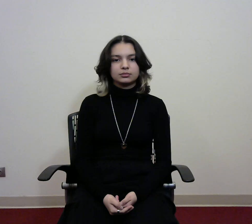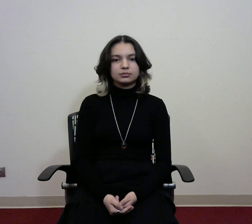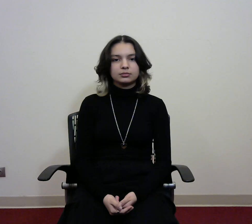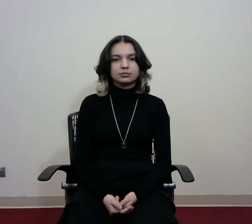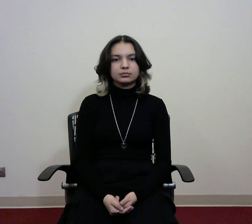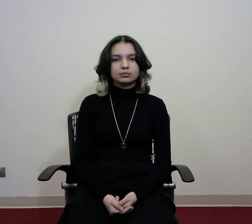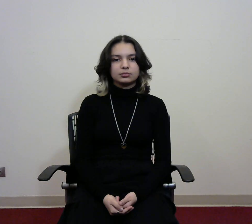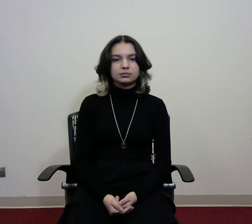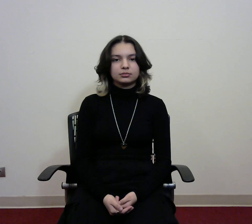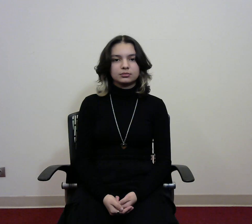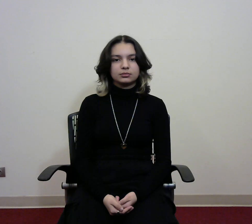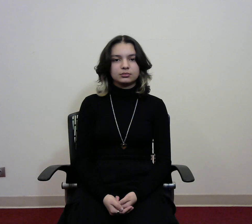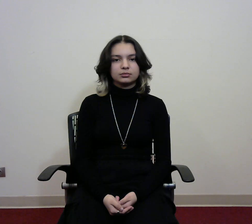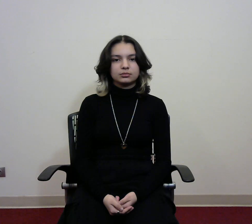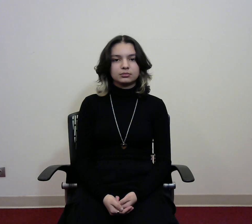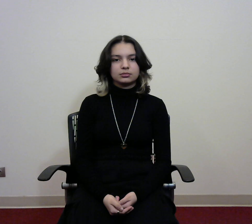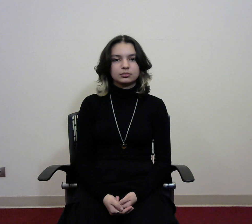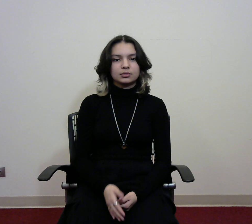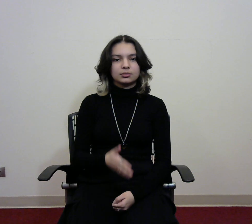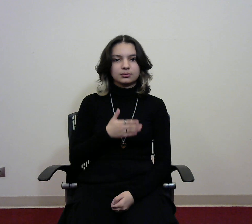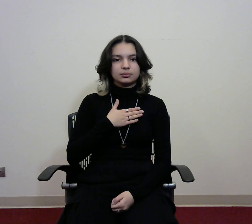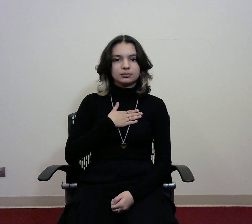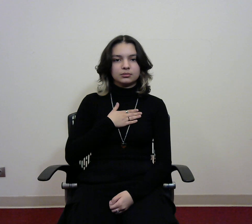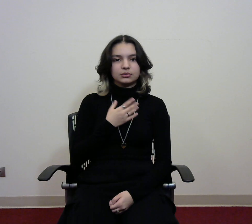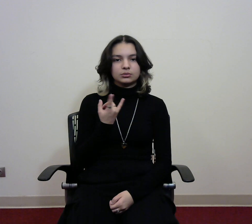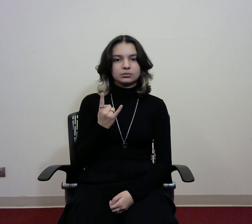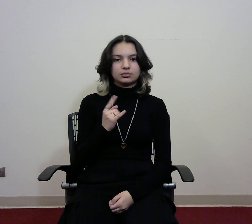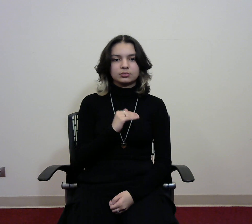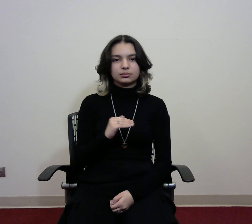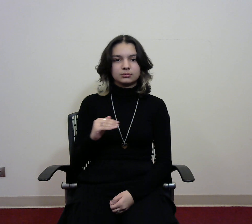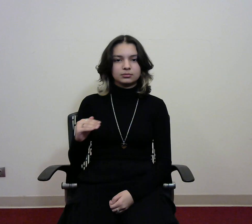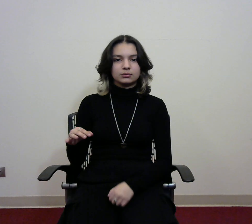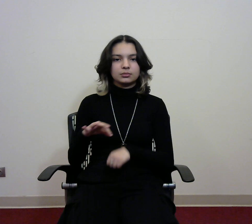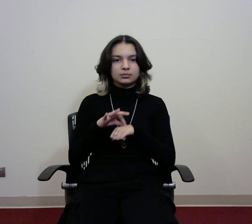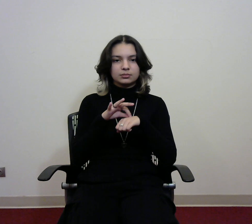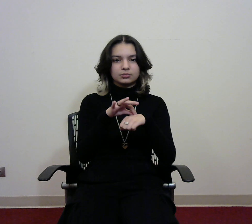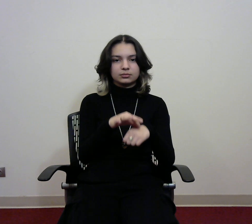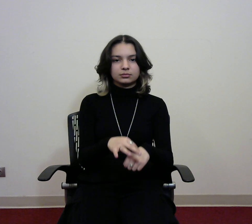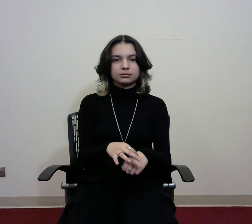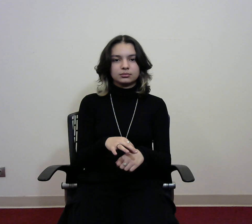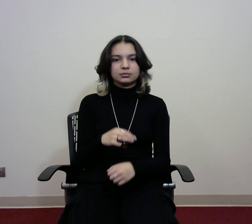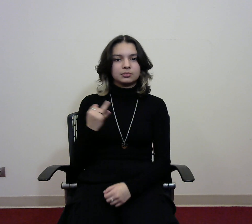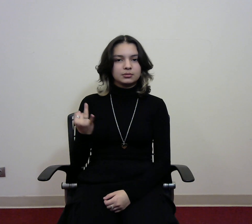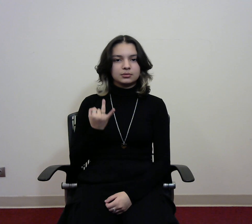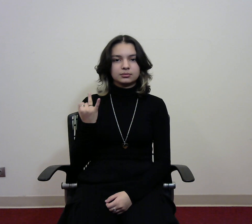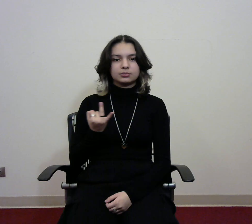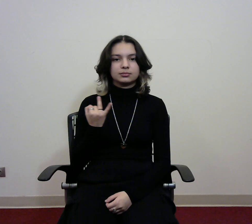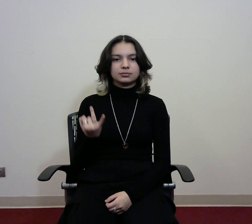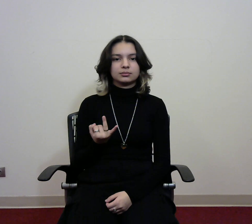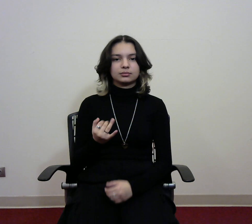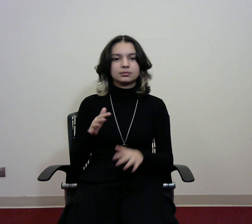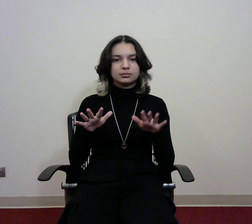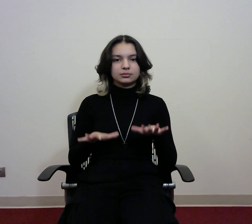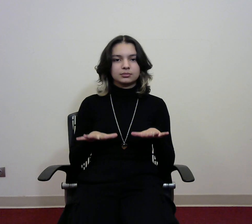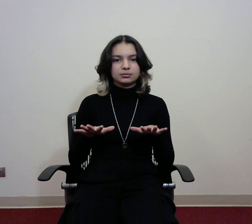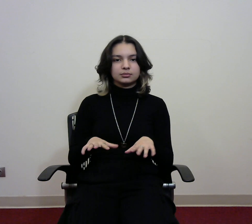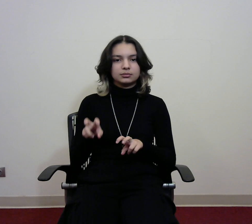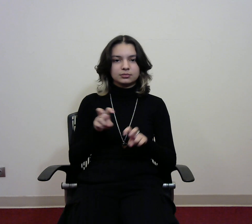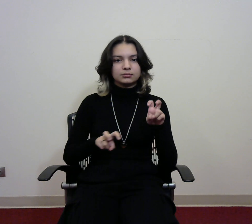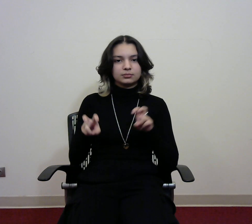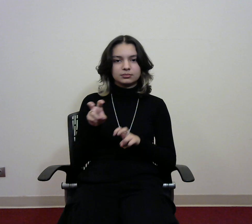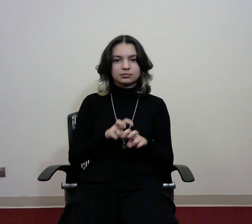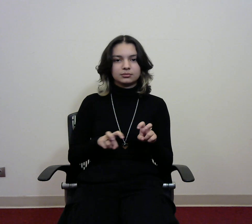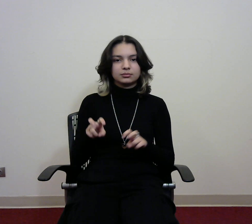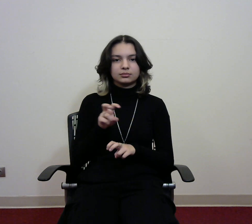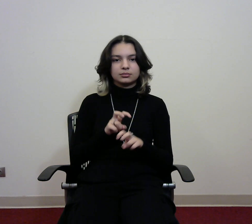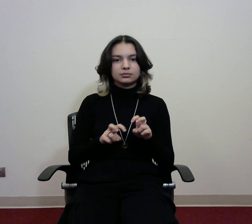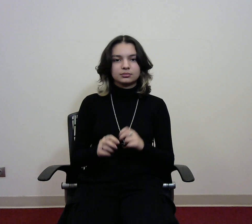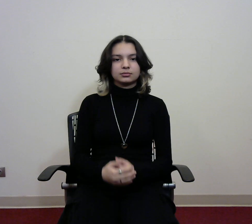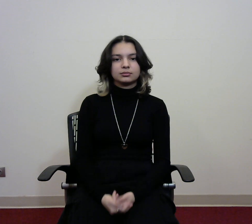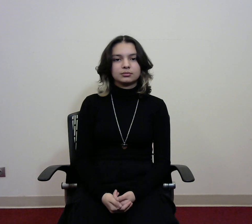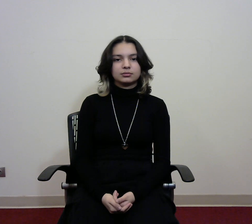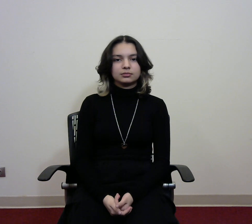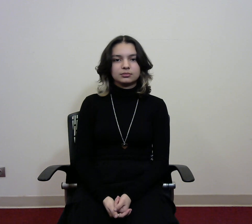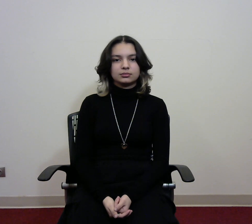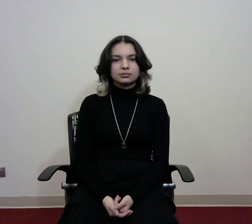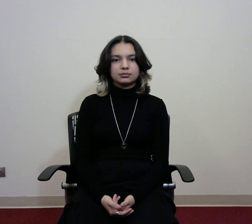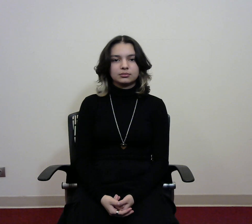Mən uşaqlarımı aparmağa maraqlı yer axtarıram